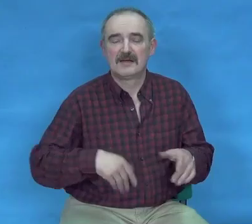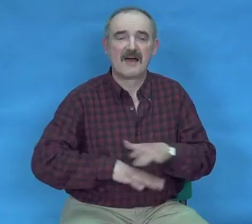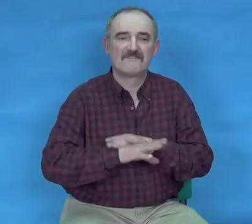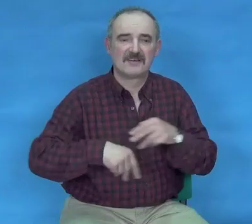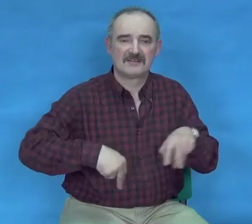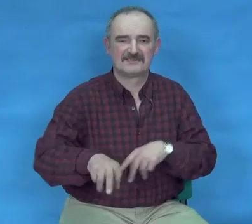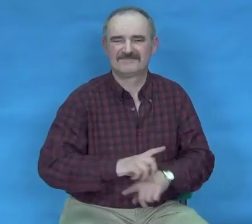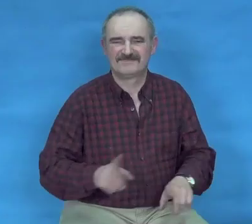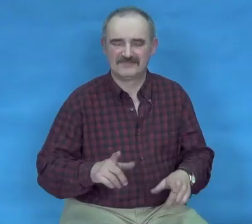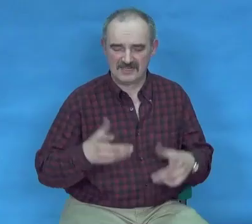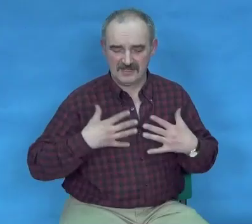Nie wolno tak się pokazywać.